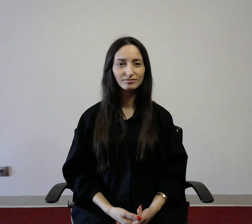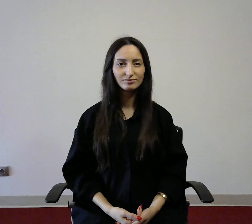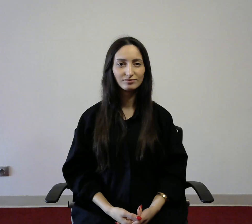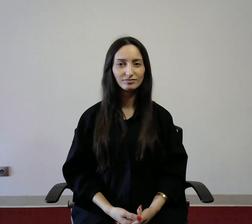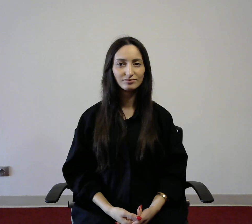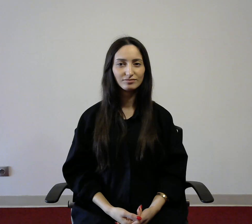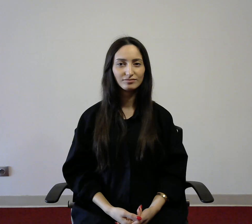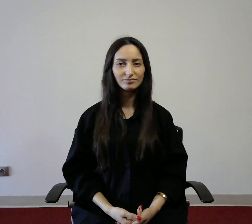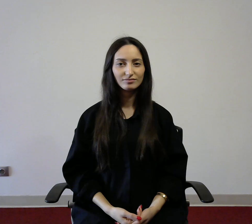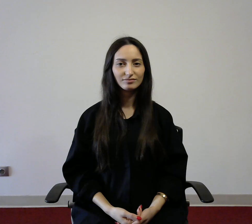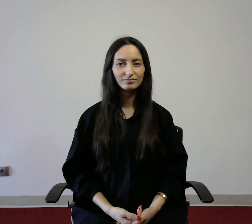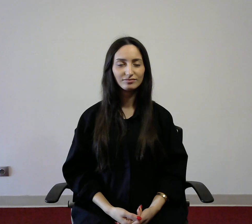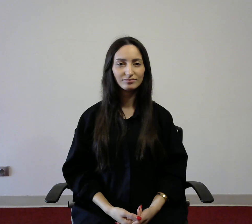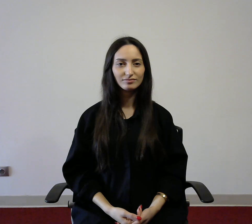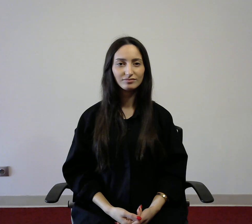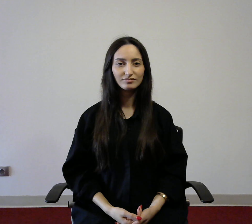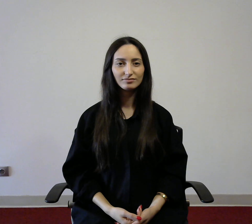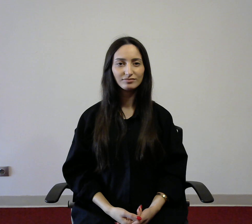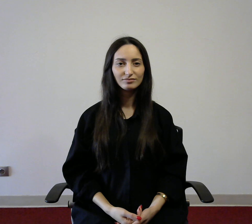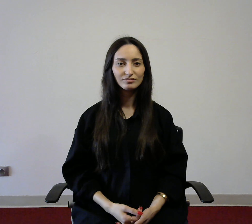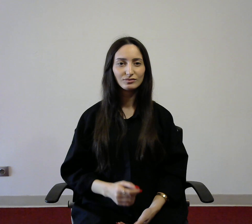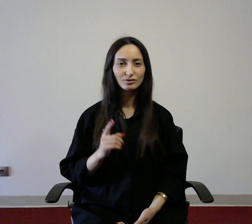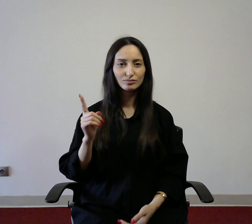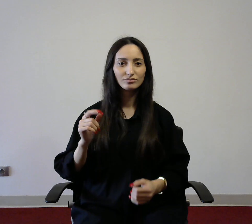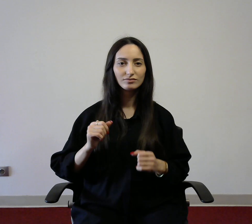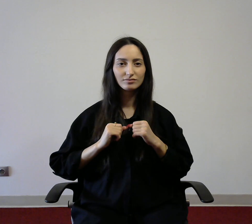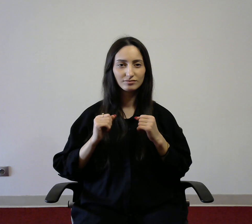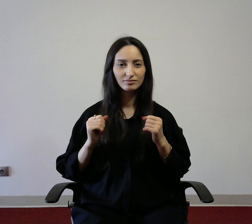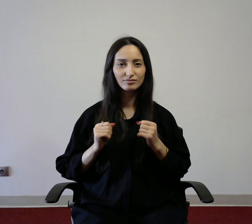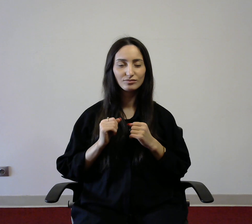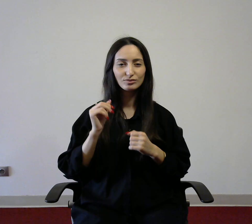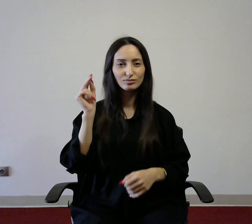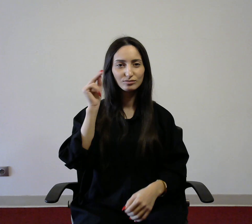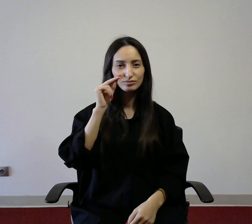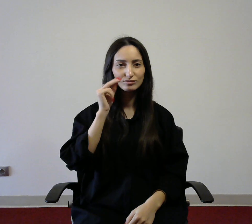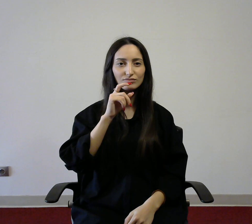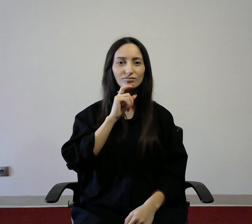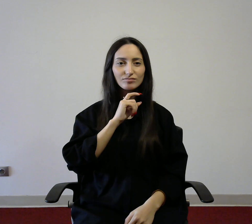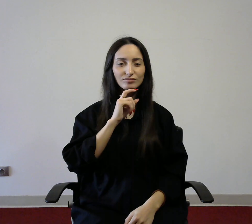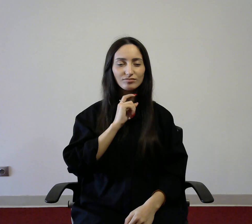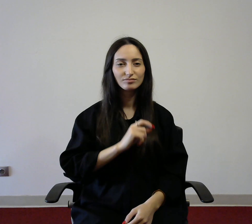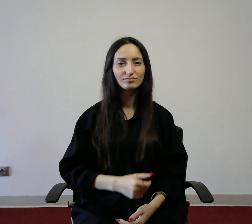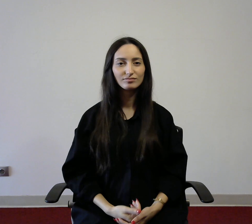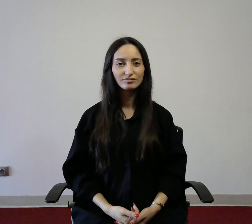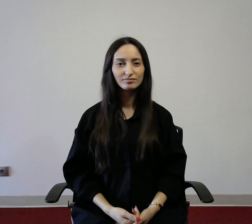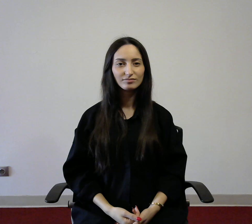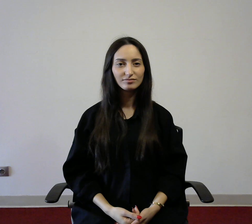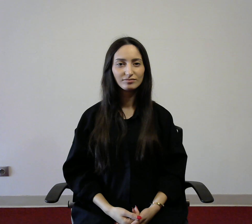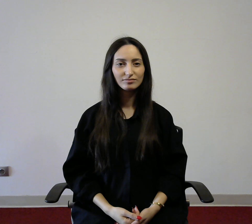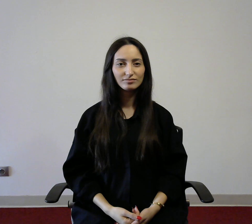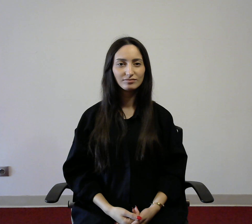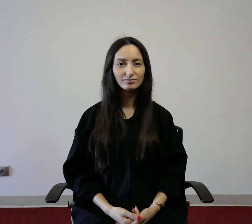O çalışqan şagirddir